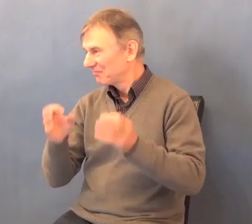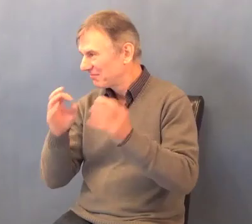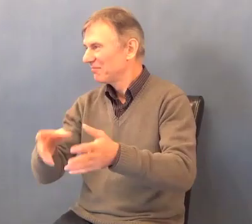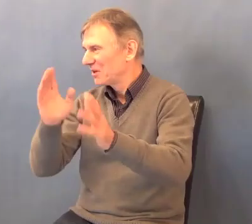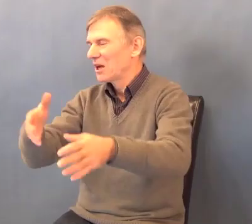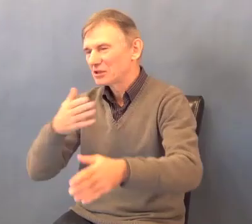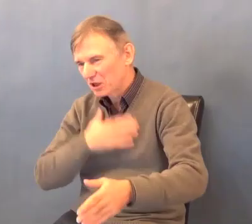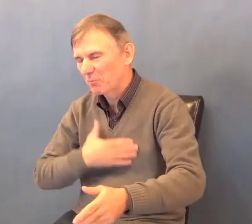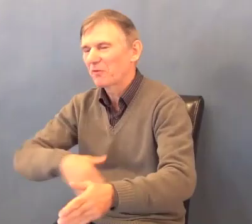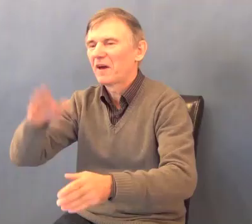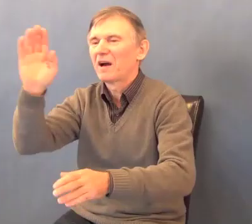Tak, niech będzie sobota.